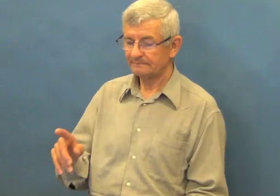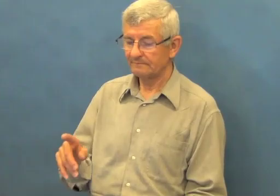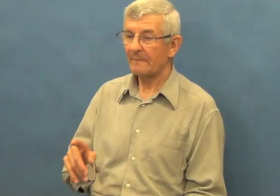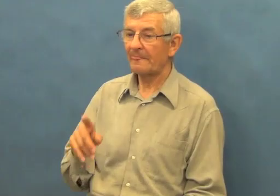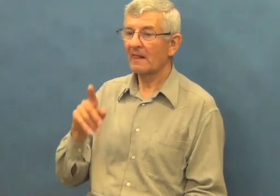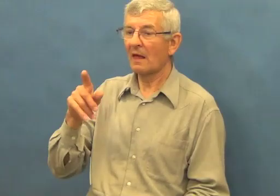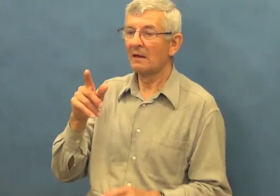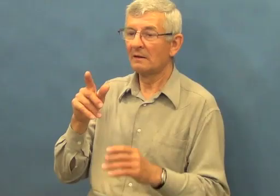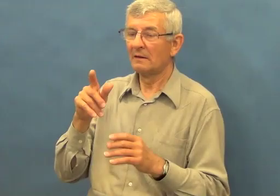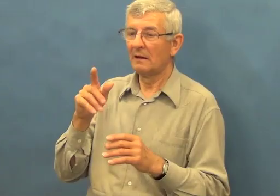I...